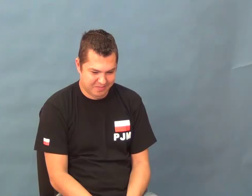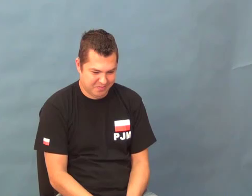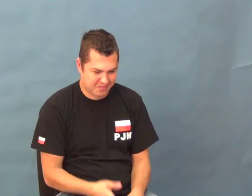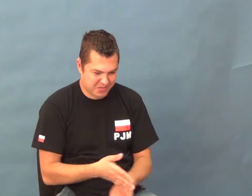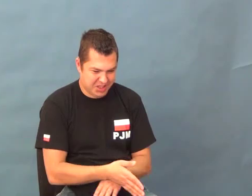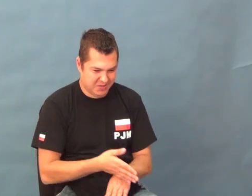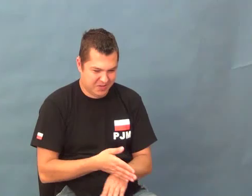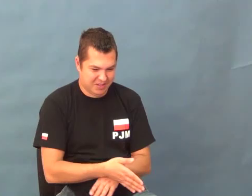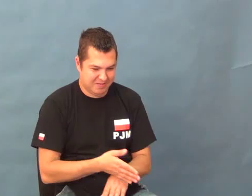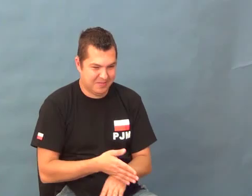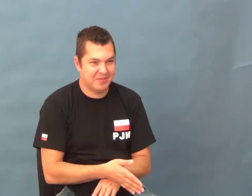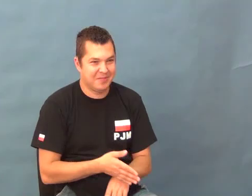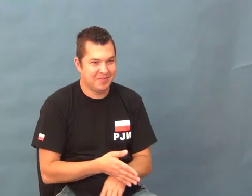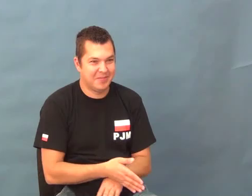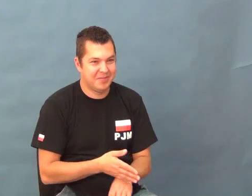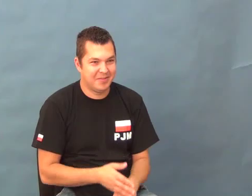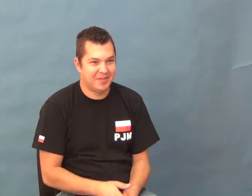Piła?